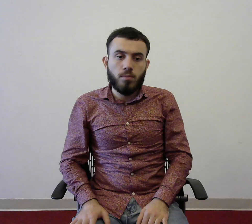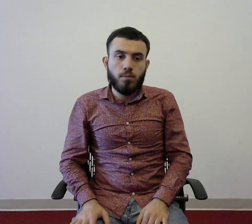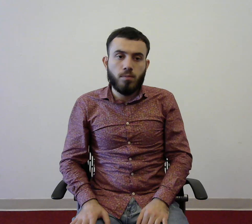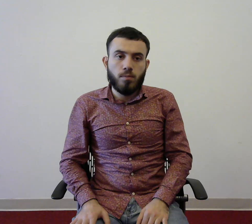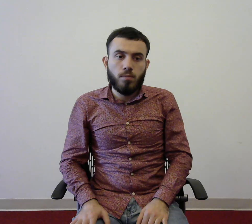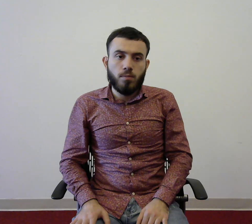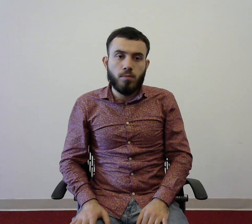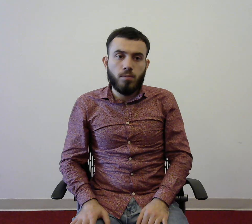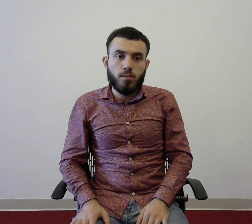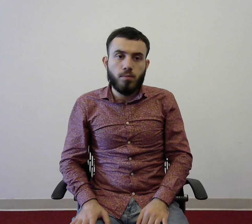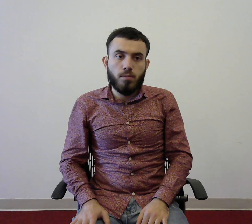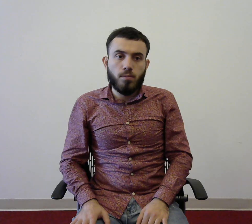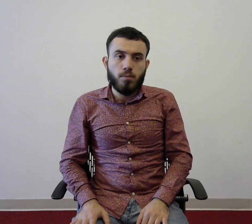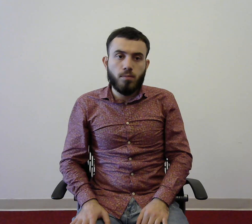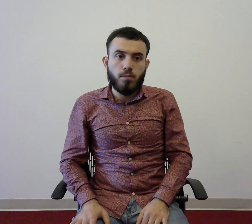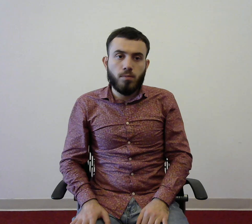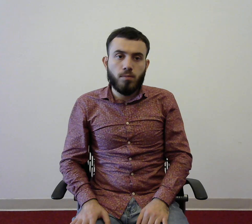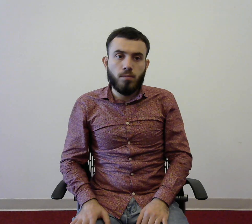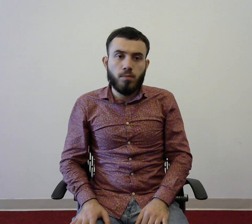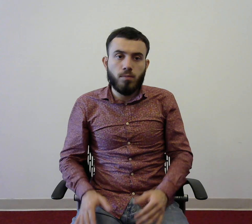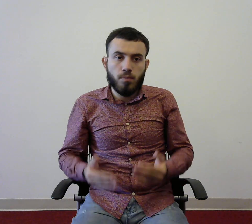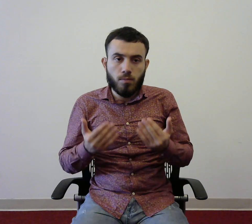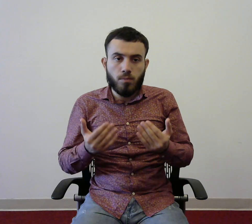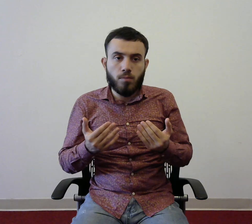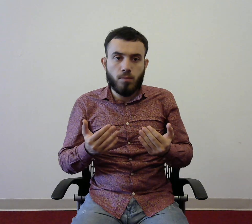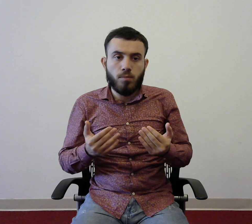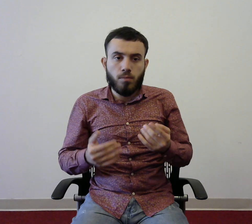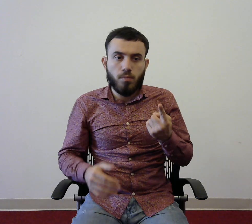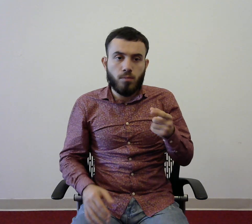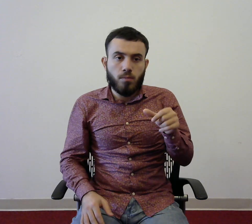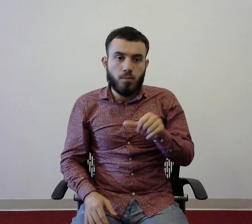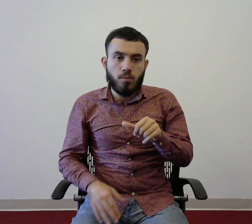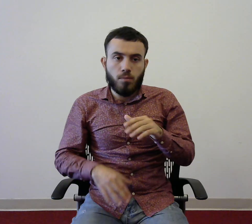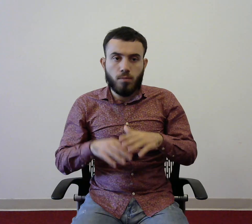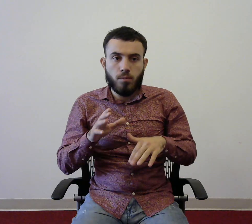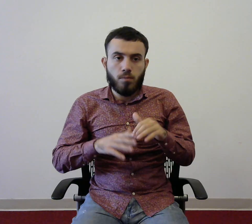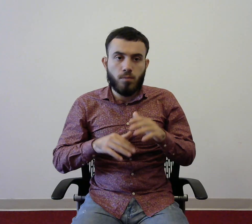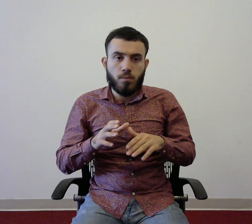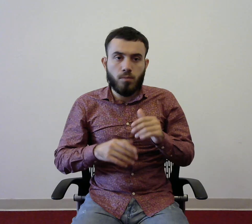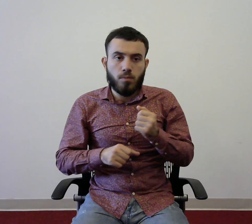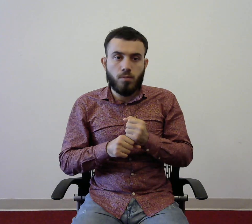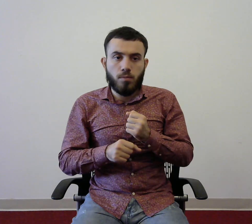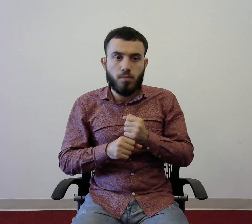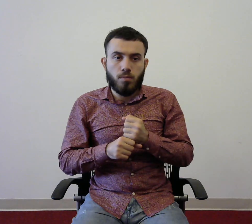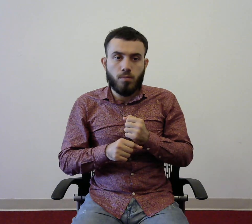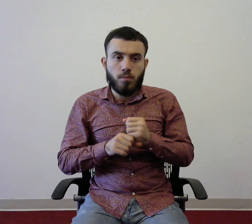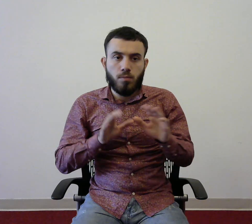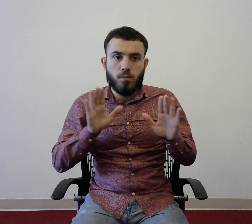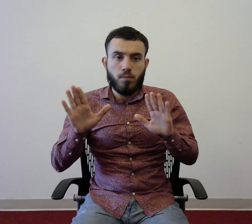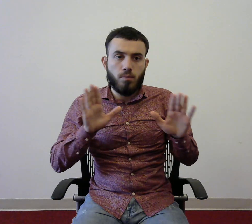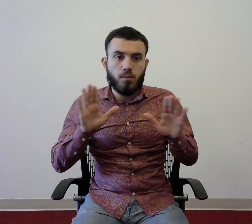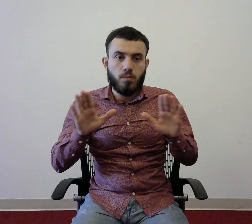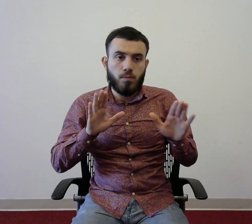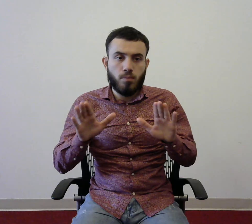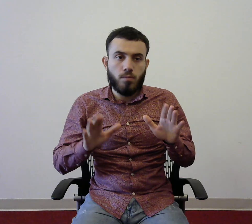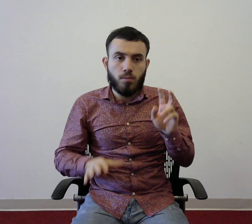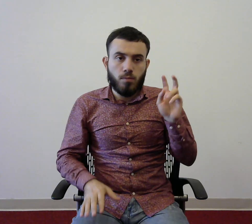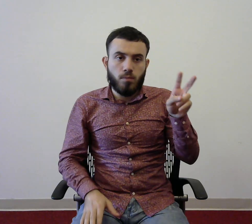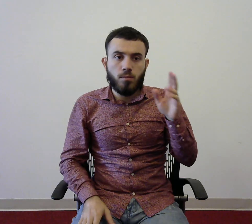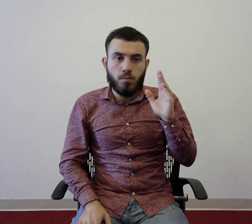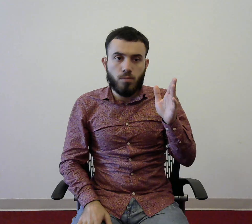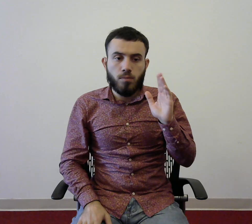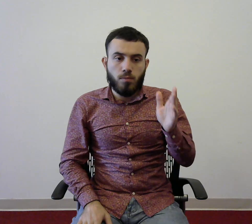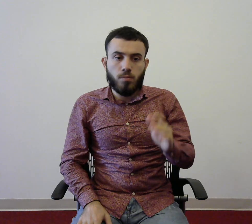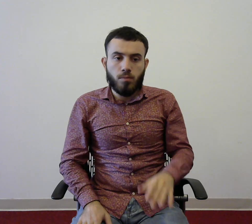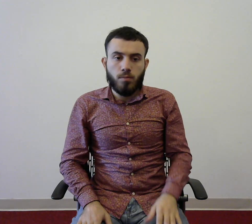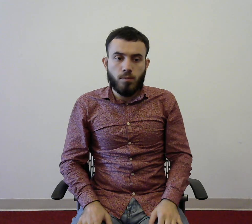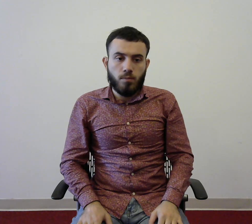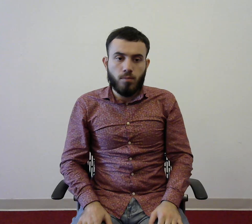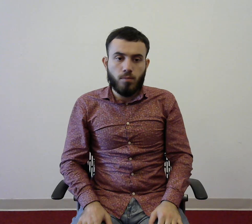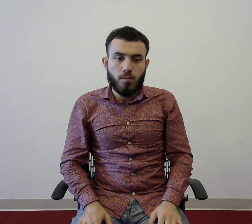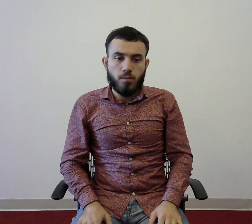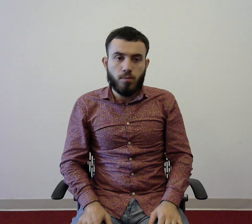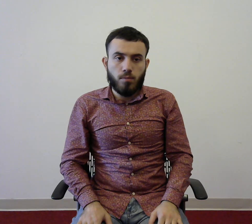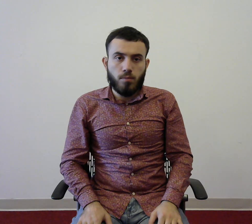Bu həftə əl işləri sərgisinə gedəcəm